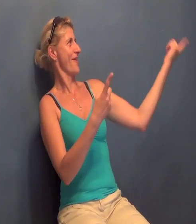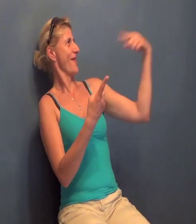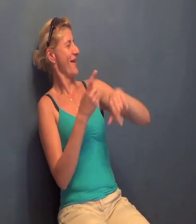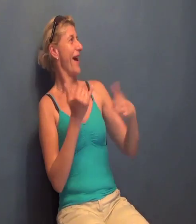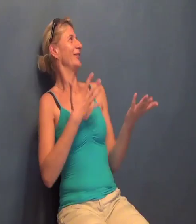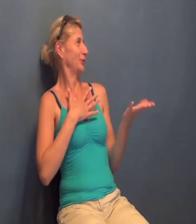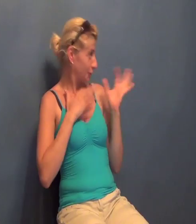"- Jak się czujesz? Dobrze?"